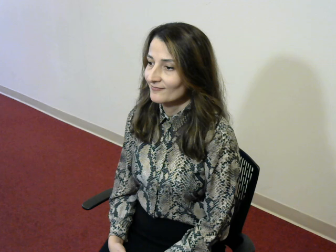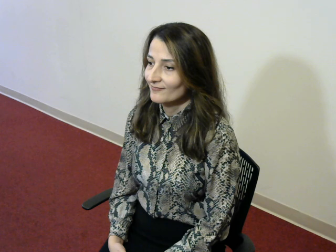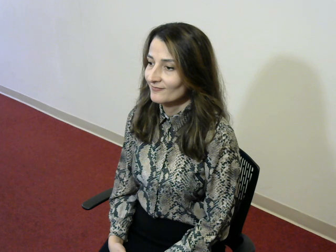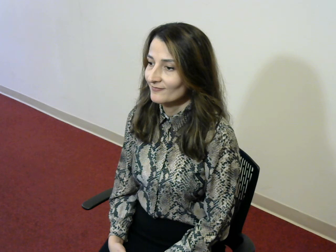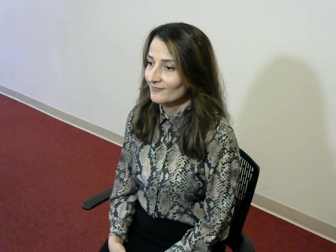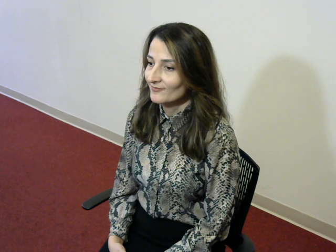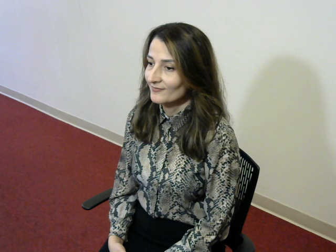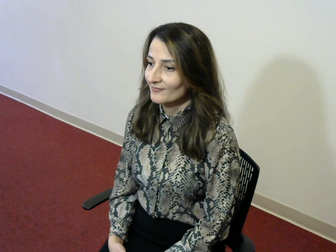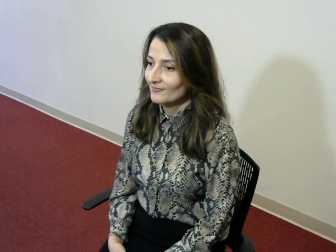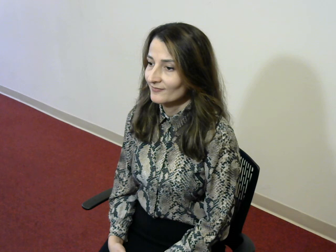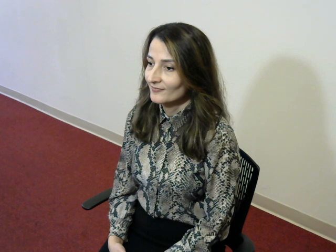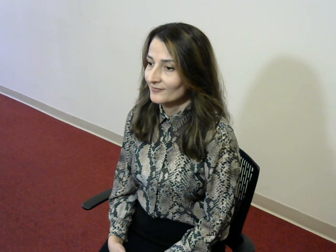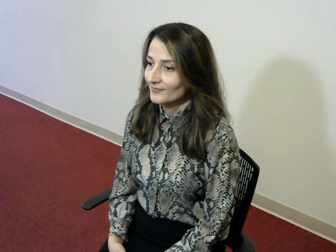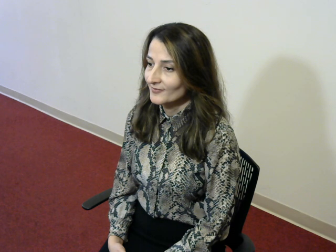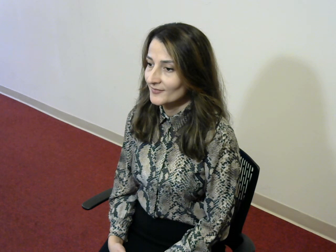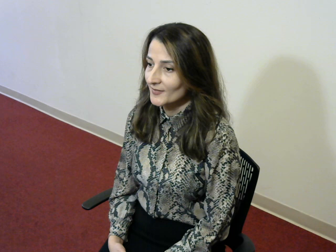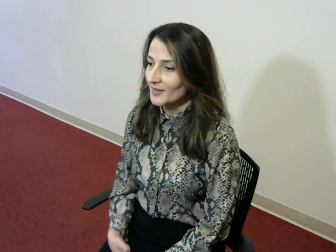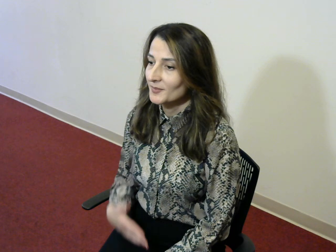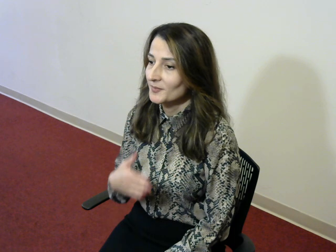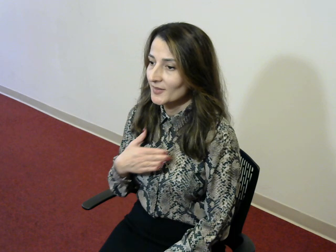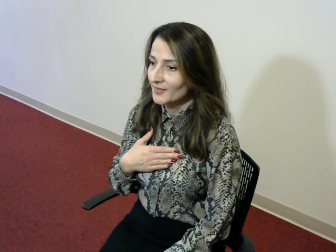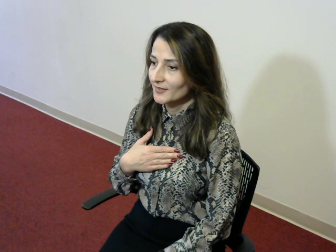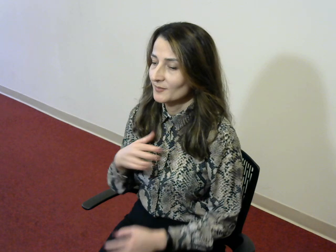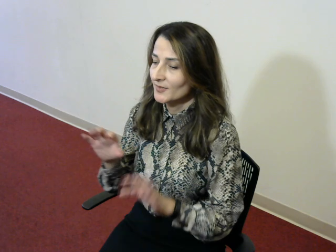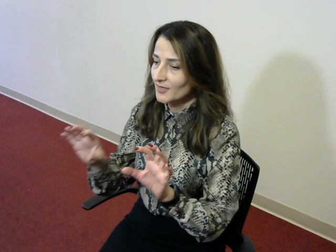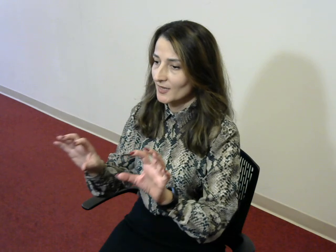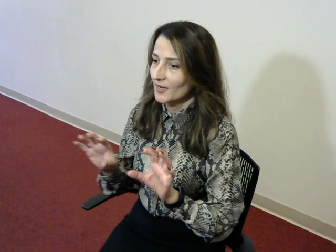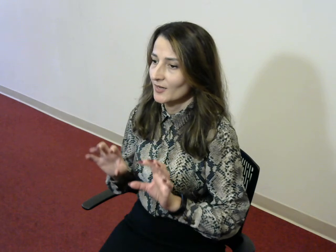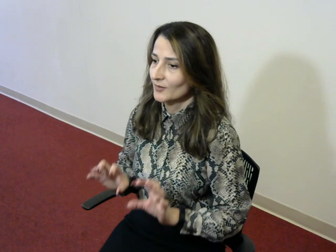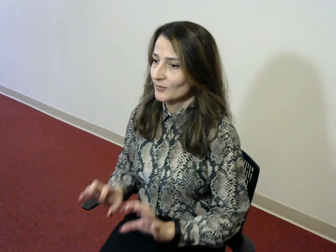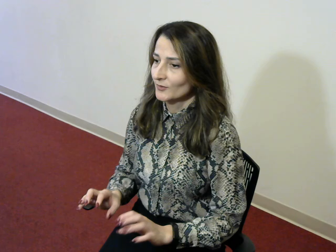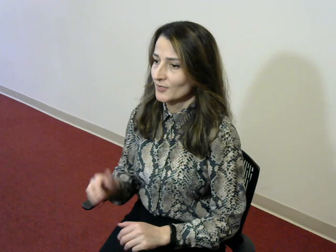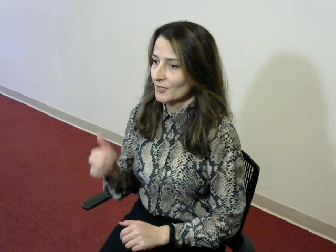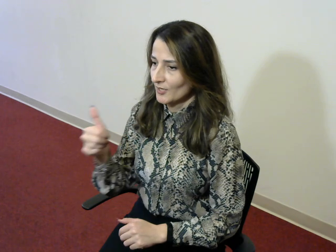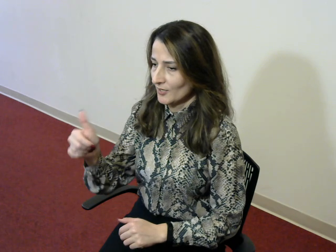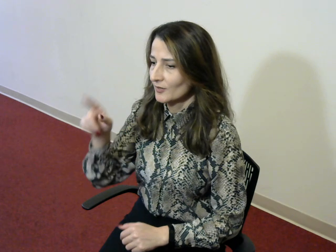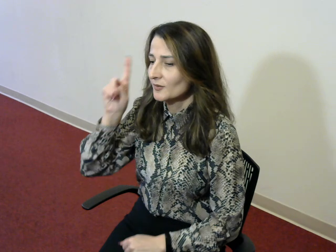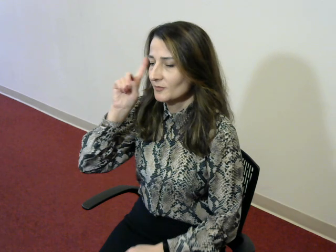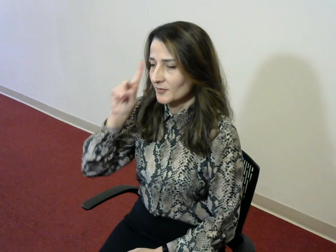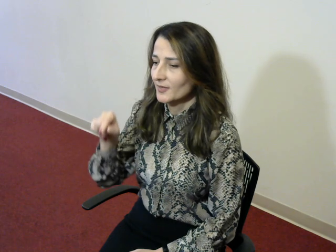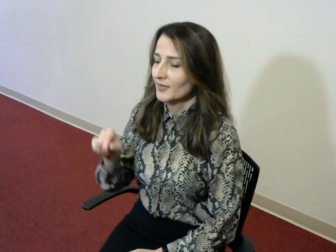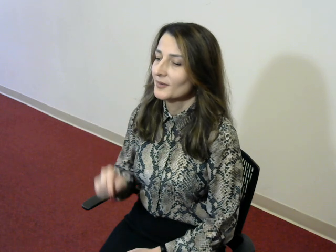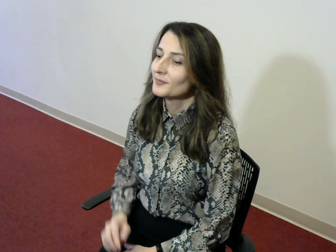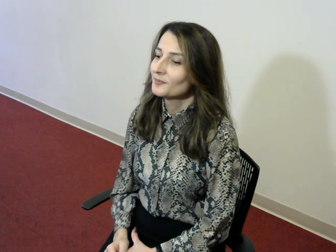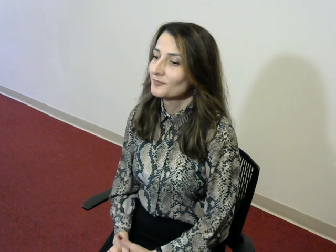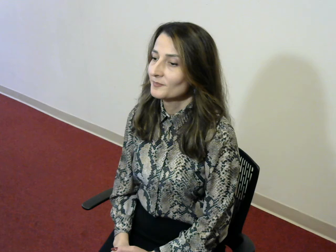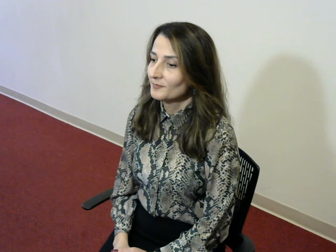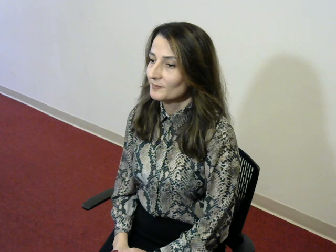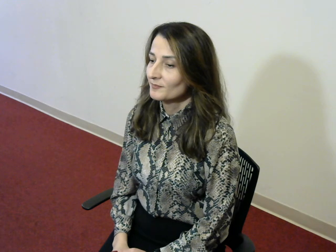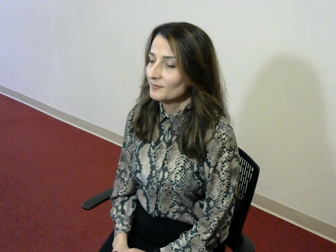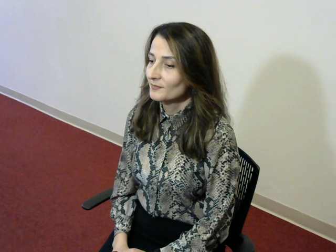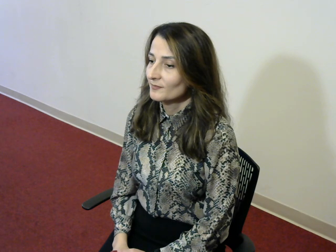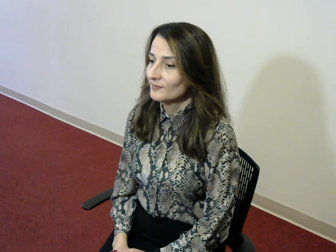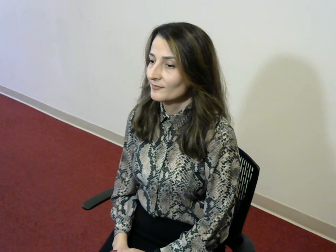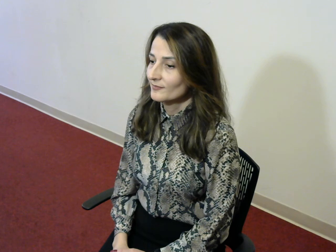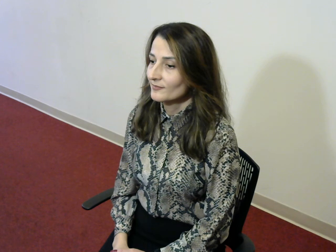Mən qanunvericiliyi yaxşı bilirəm